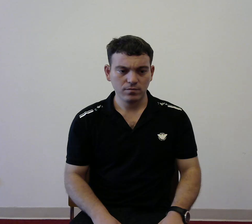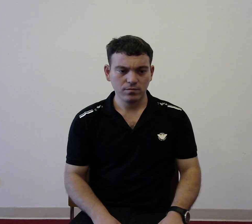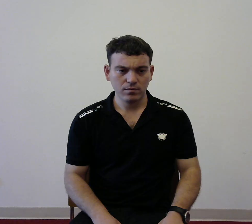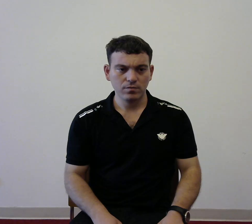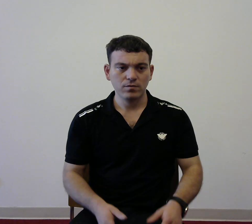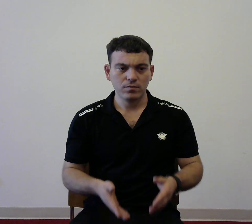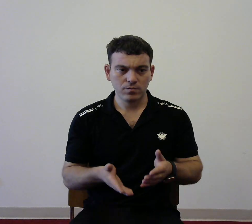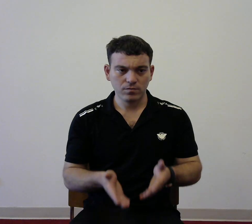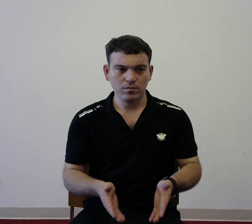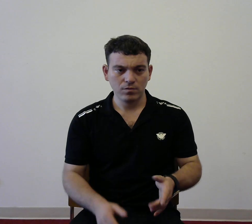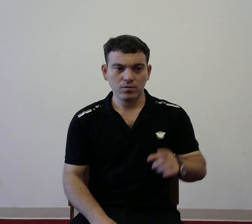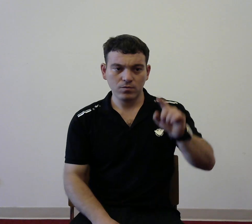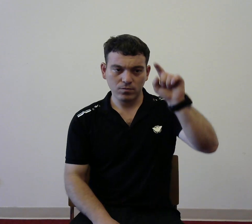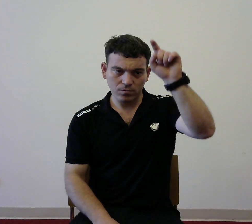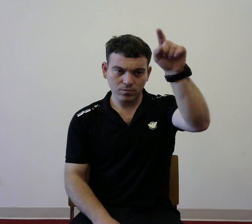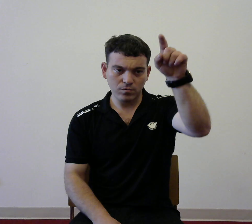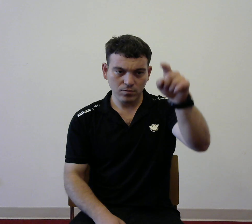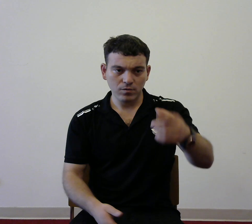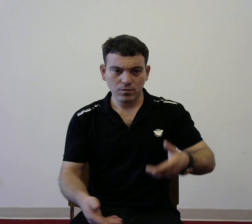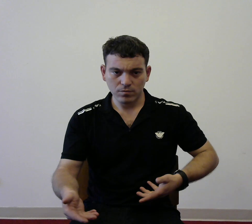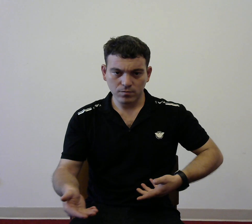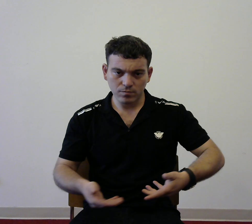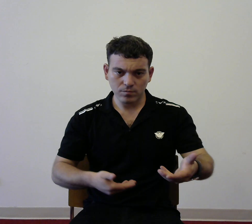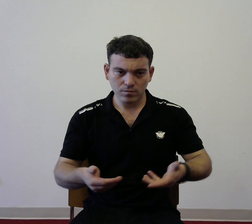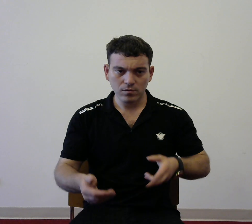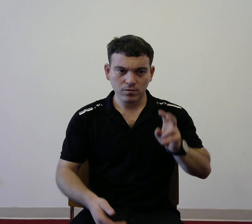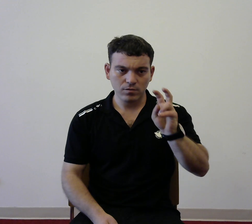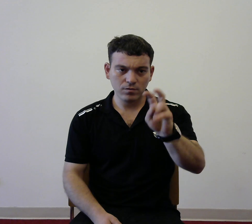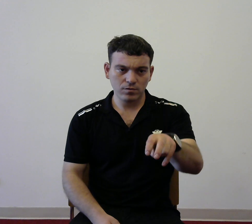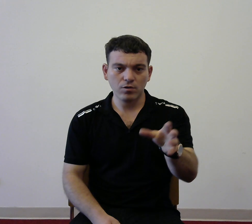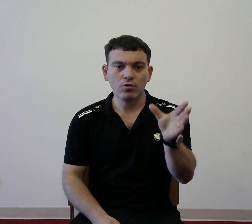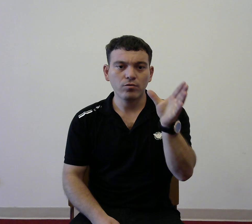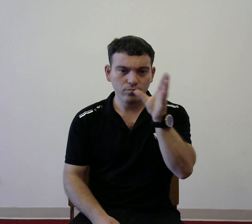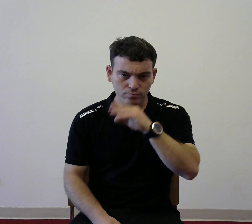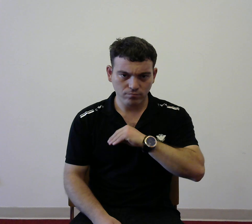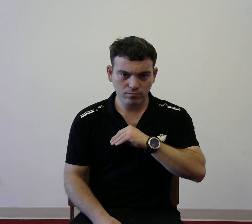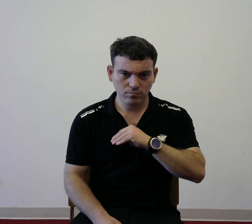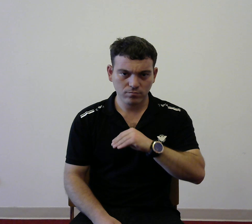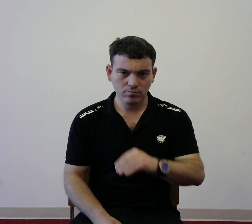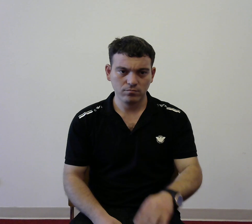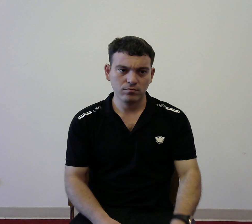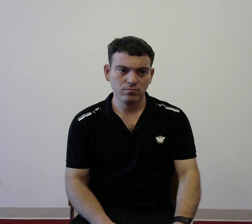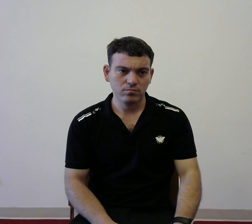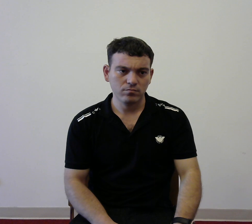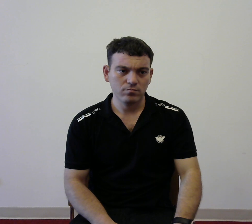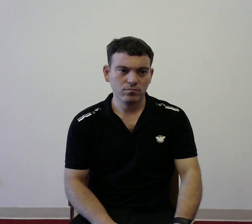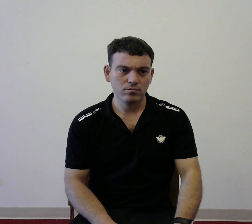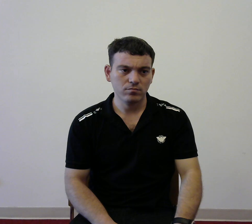Burdan ora piyada gedə bilərəmmi?